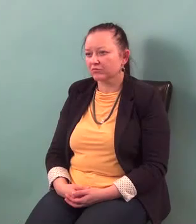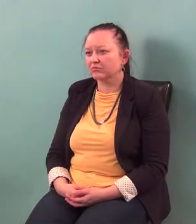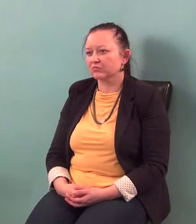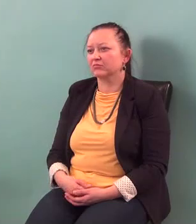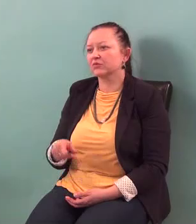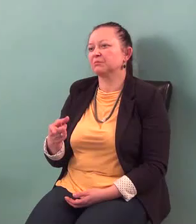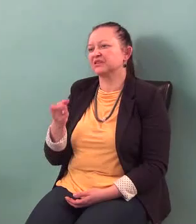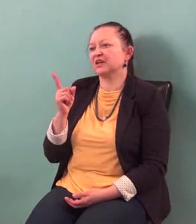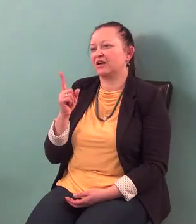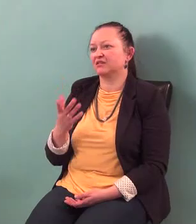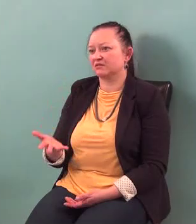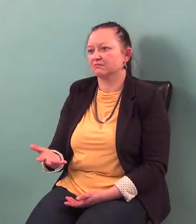To jest zakaz.